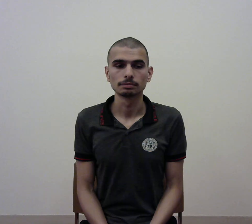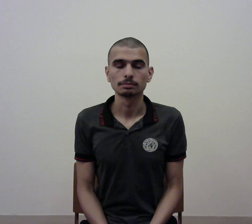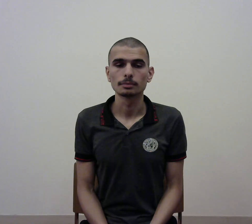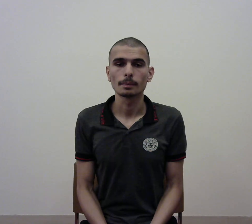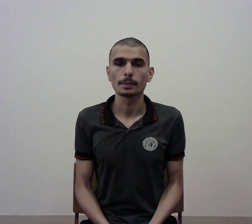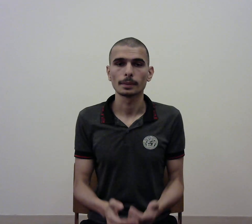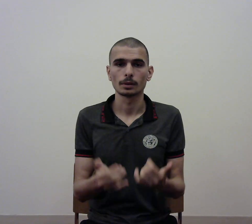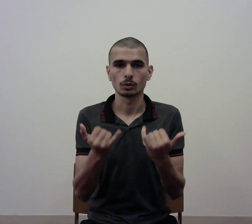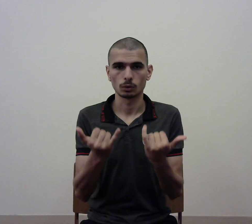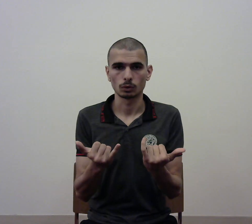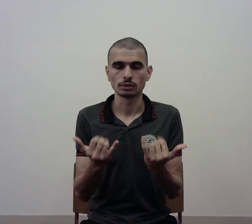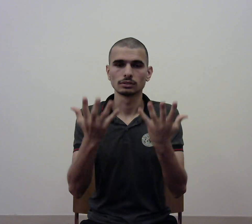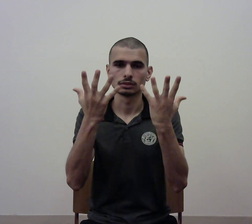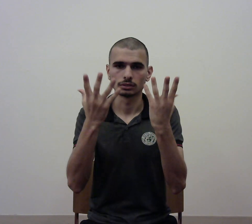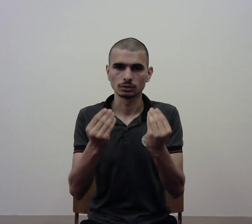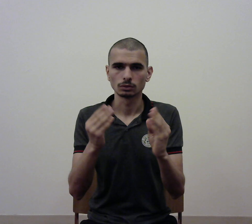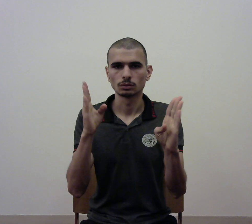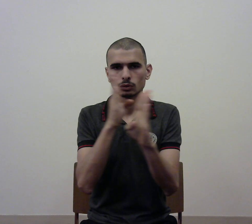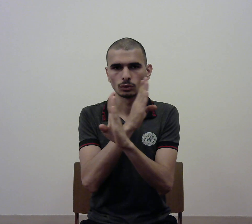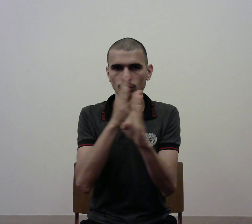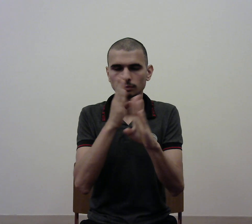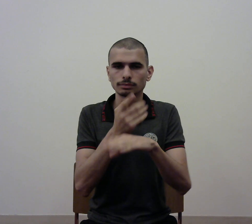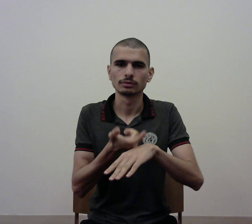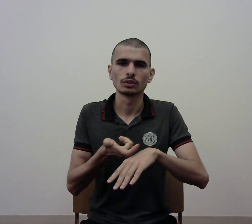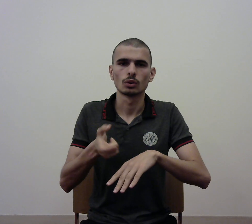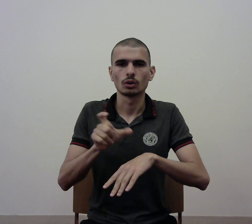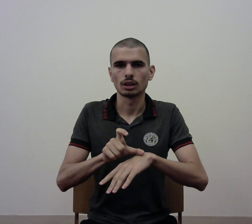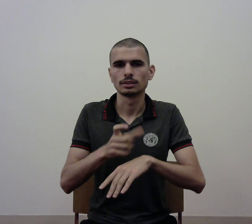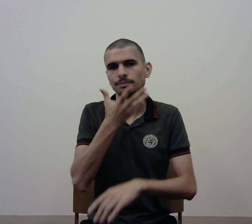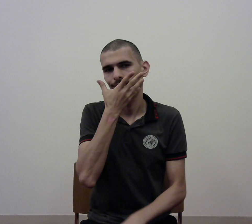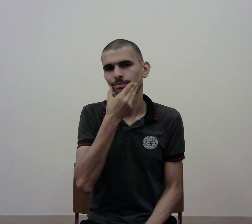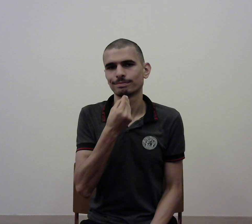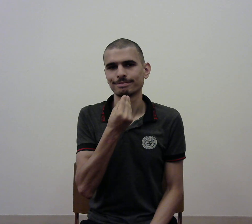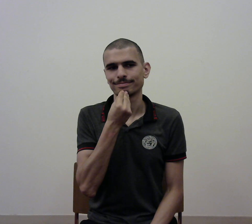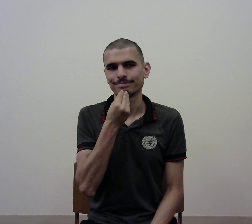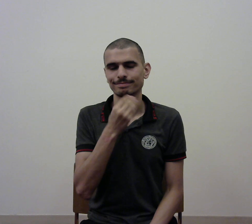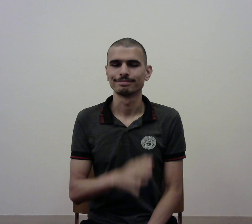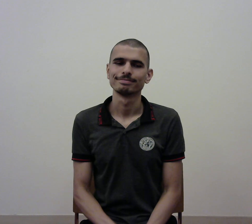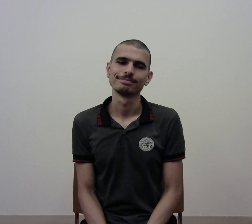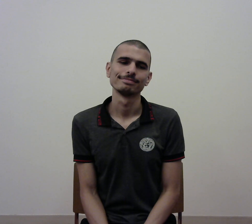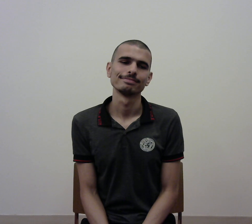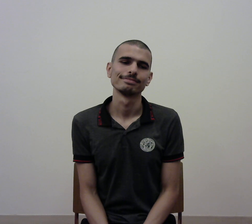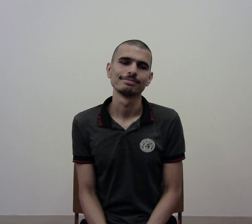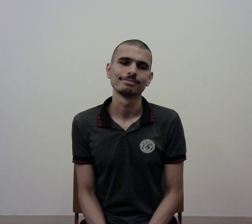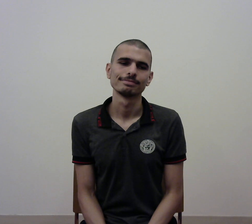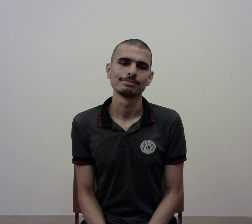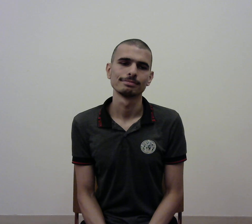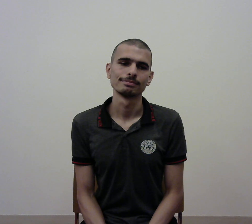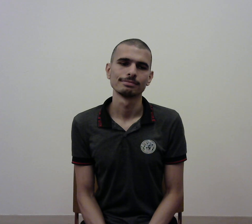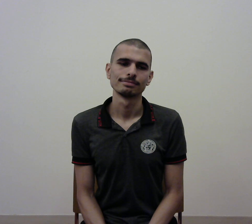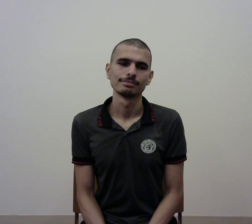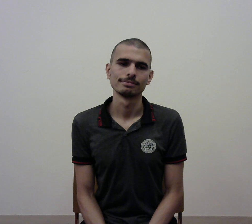Bu gün hava çox gözəldir